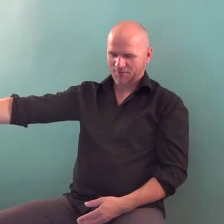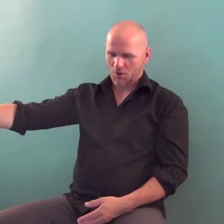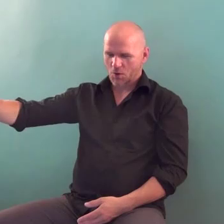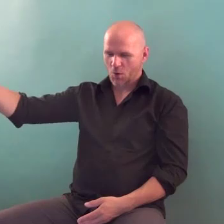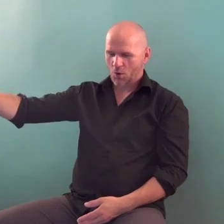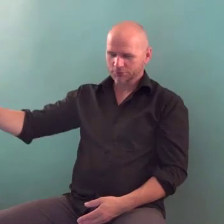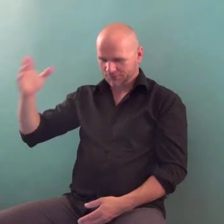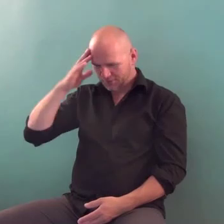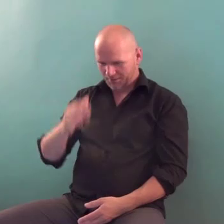Już wiem.